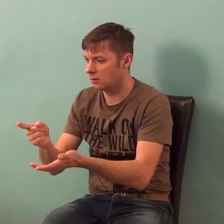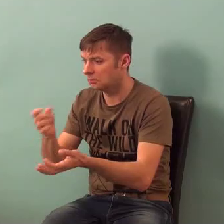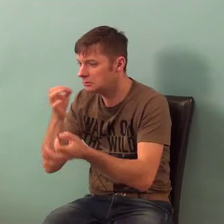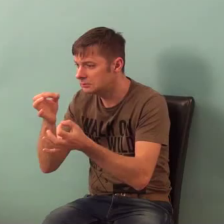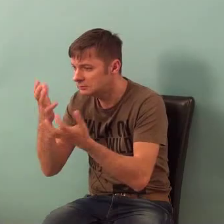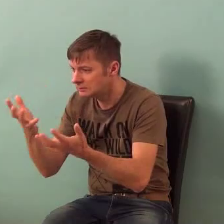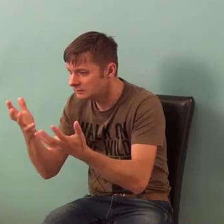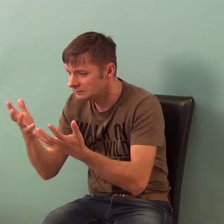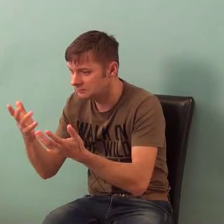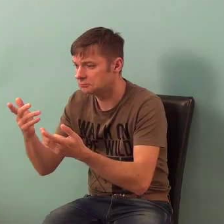Pytają ją czy chce...?